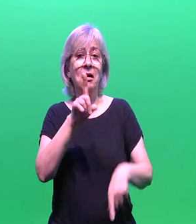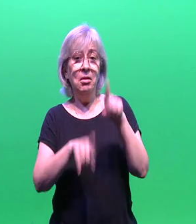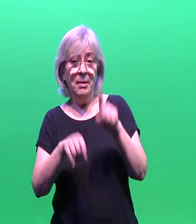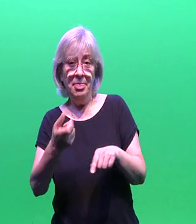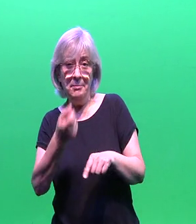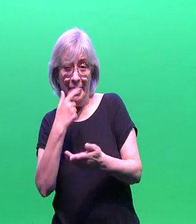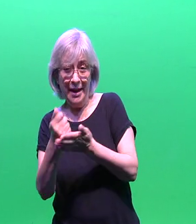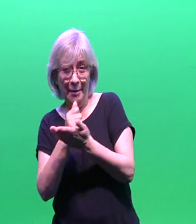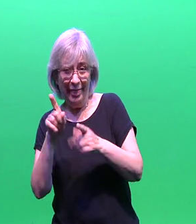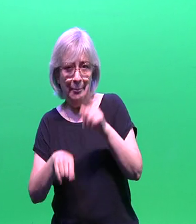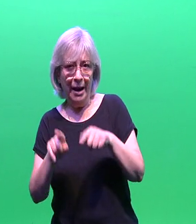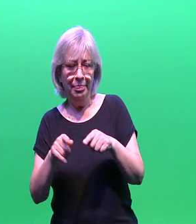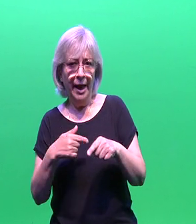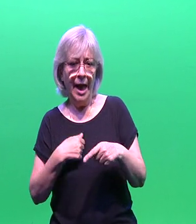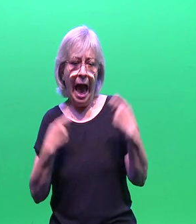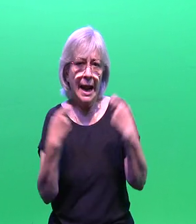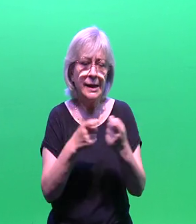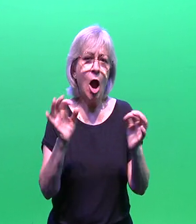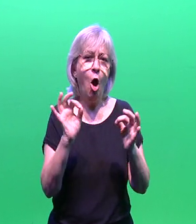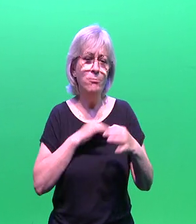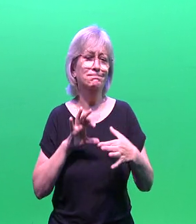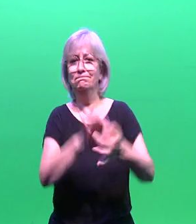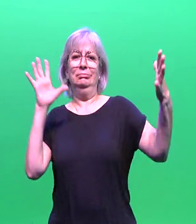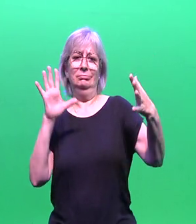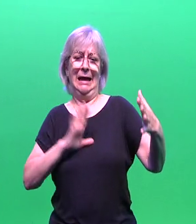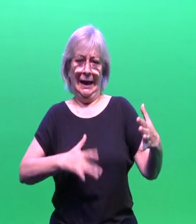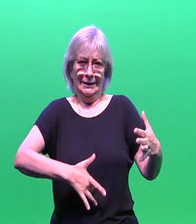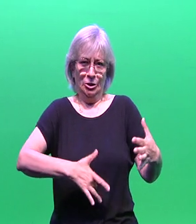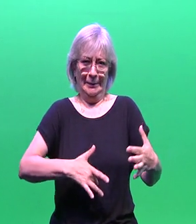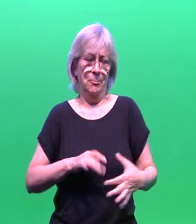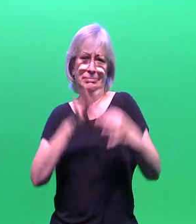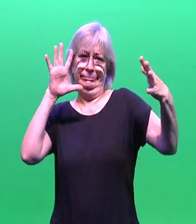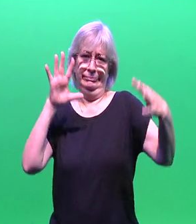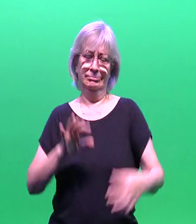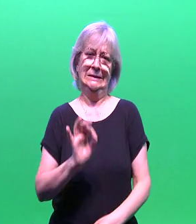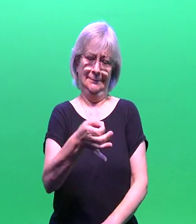Depèn del medicament tinc al·lèrgia o intolerància, l'estómac el rebutja.